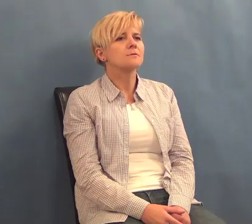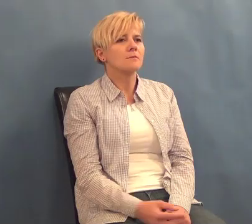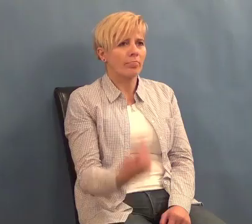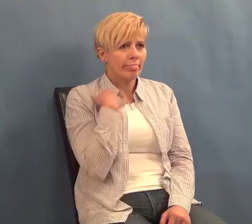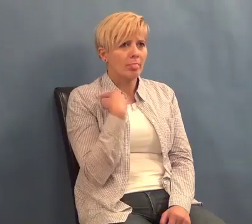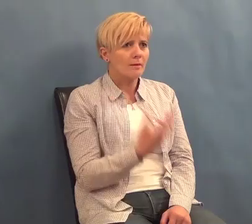Trafić w ramię?